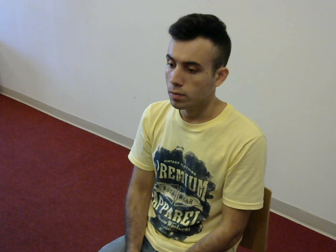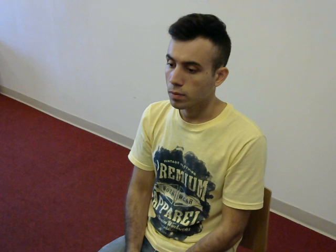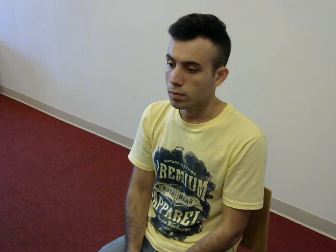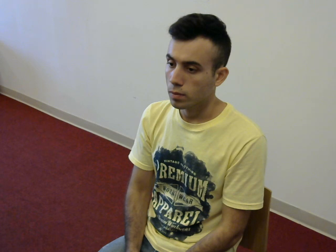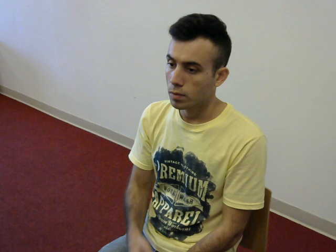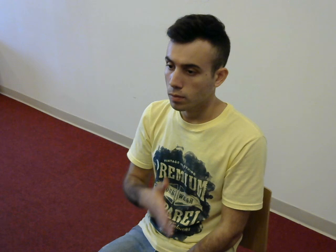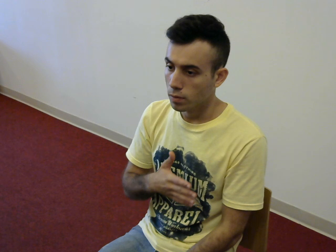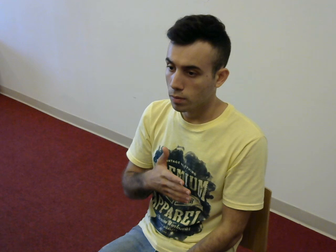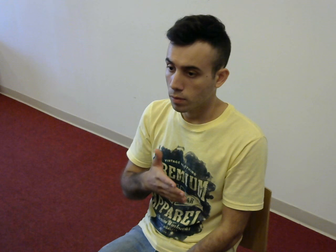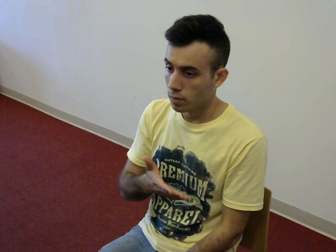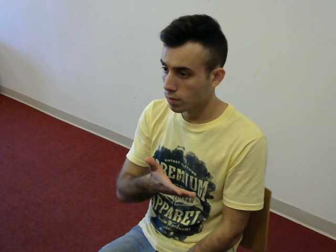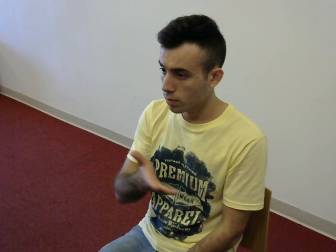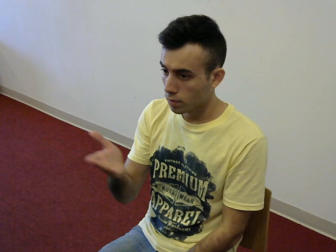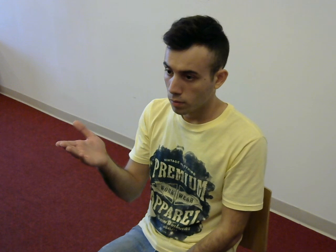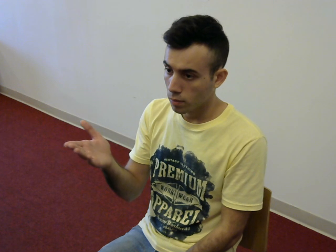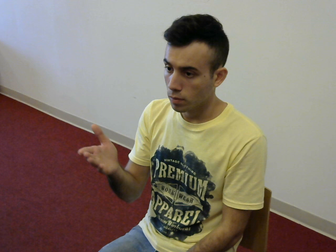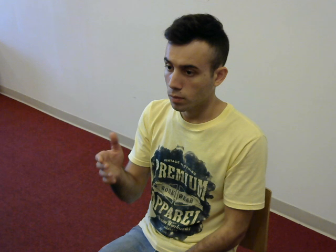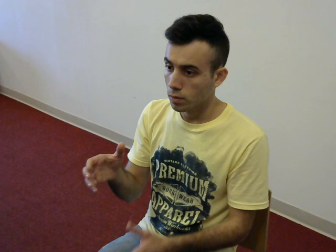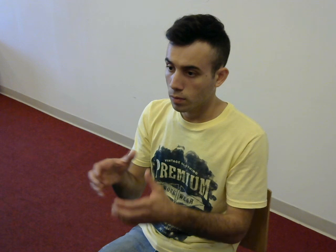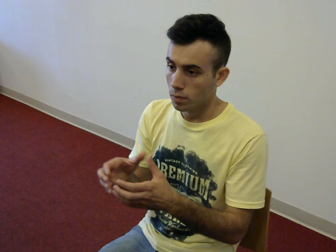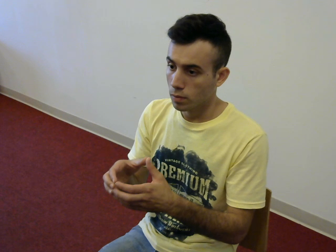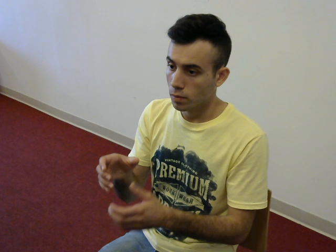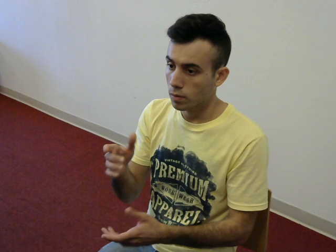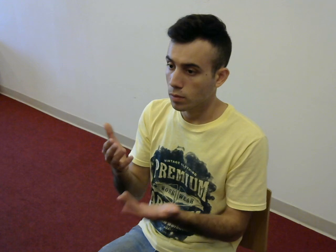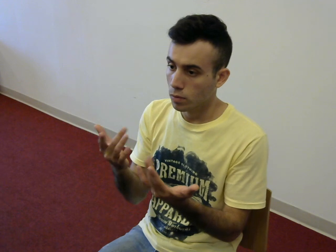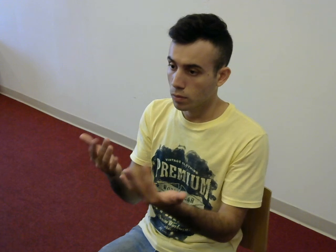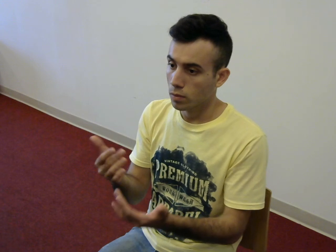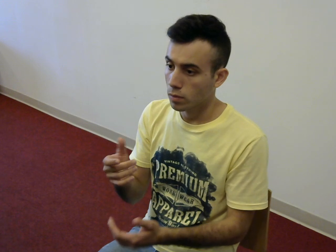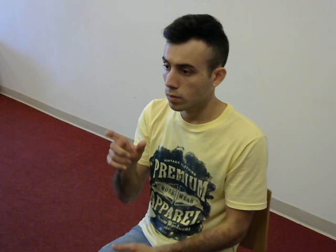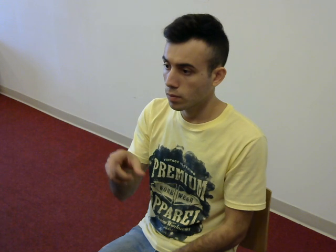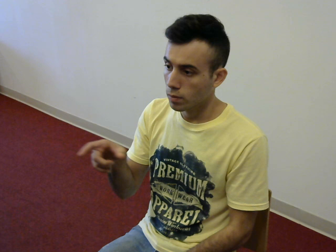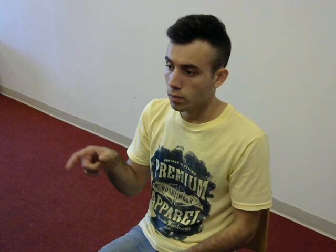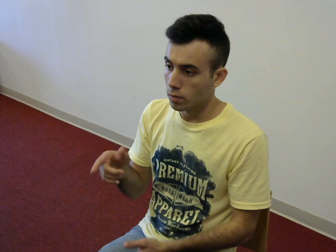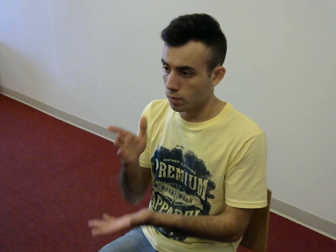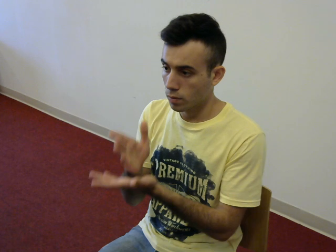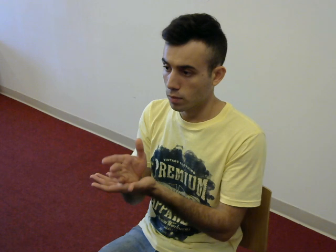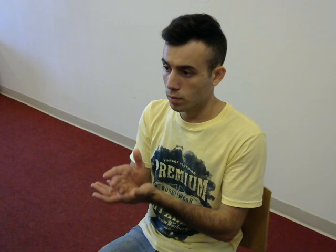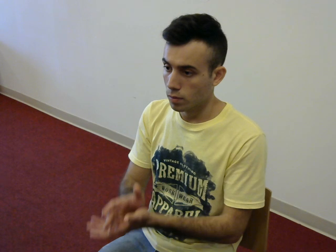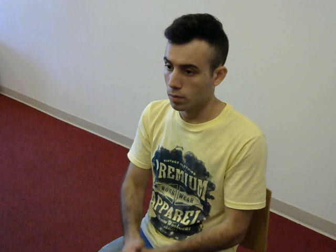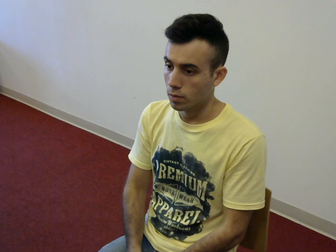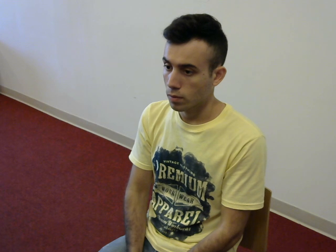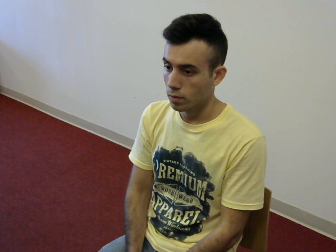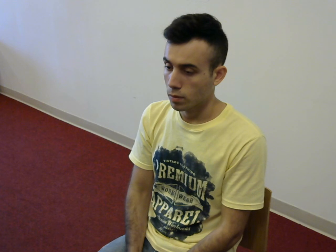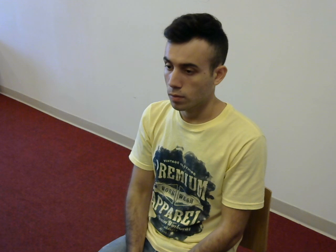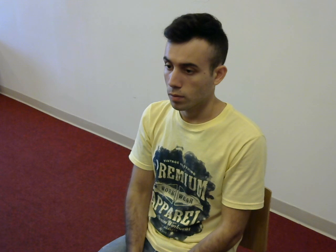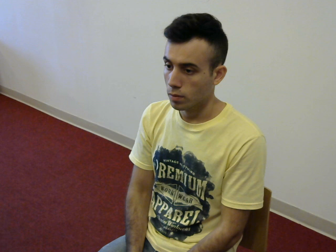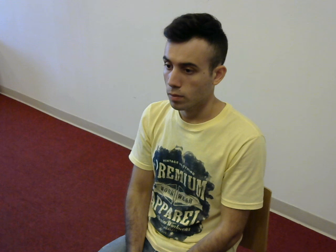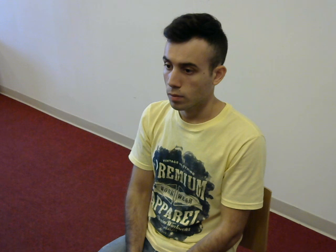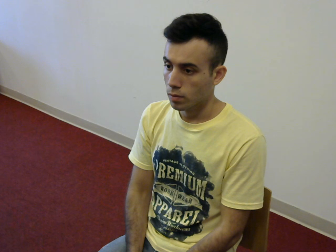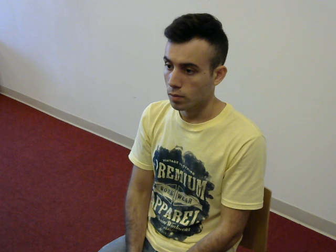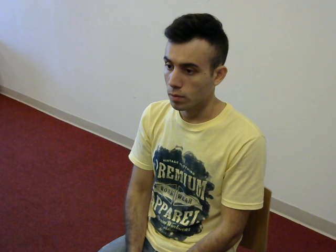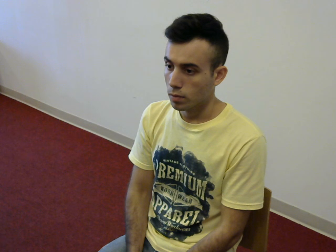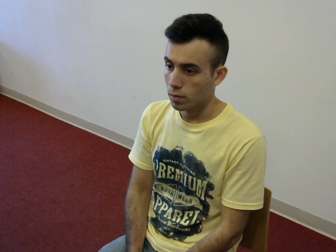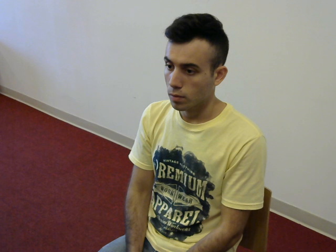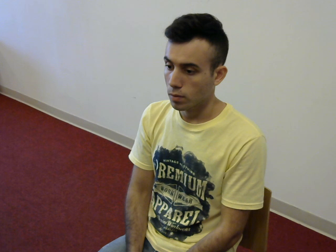Sizin komandada neçə nəfər var?